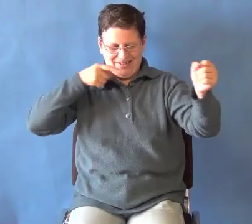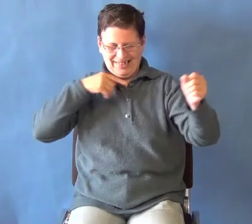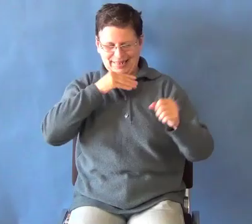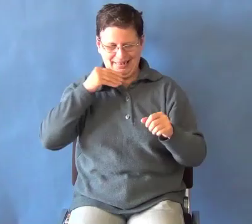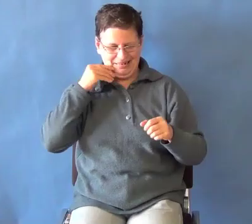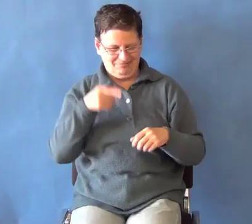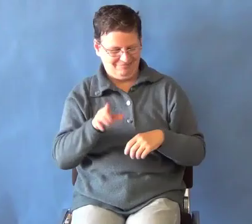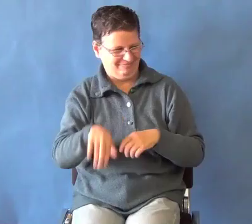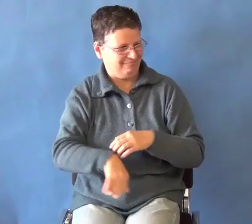Duży strzela i jest uśmiechnięty.